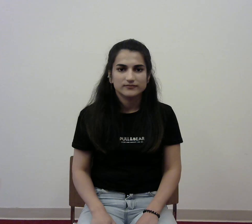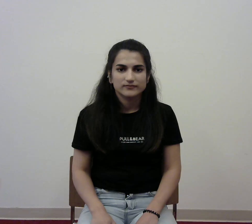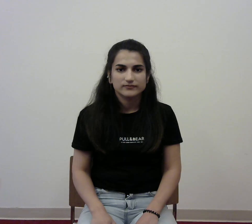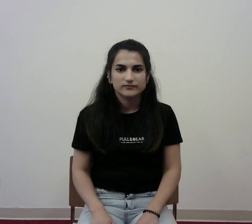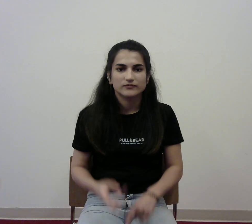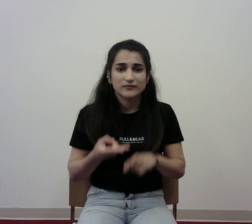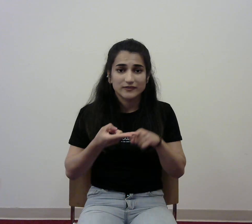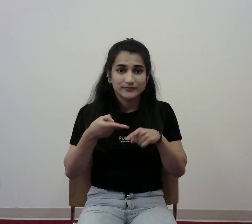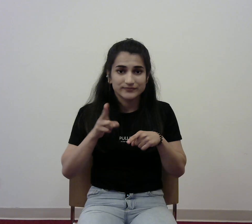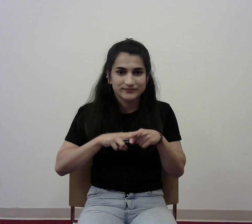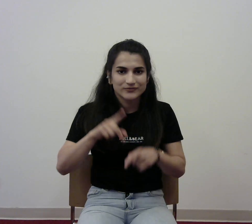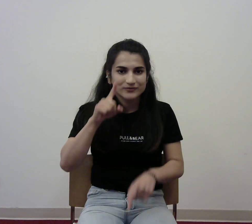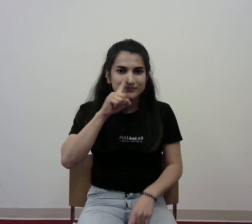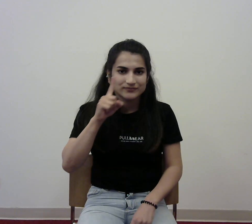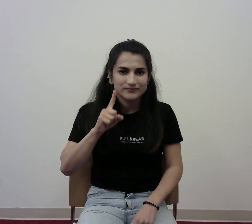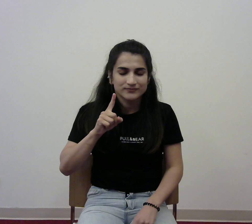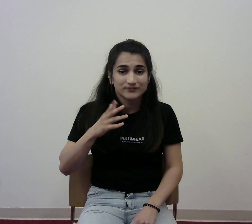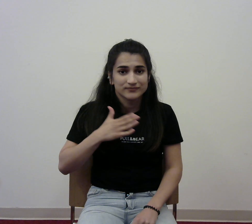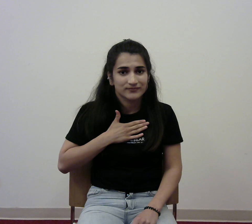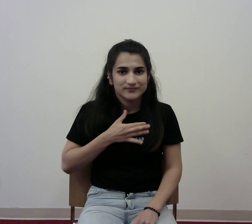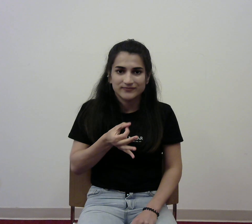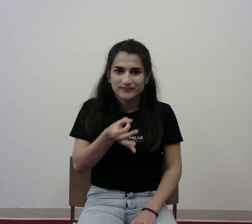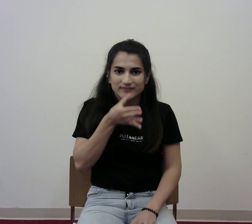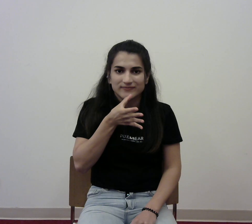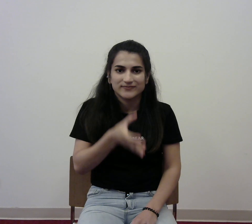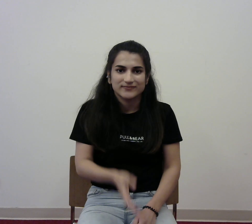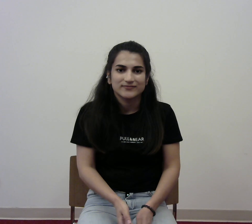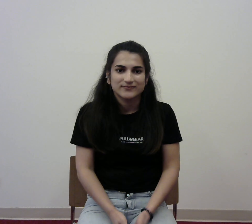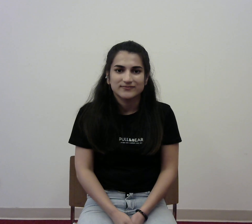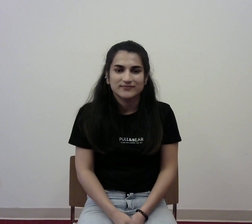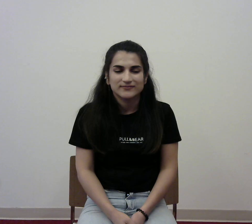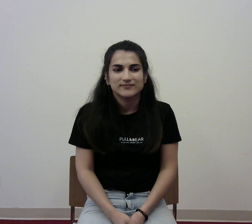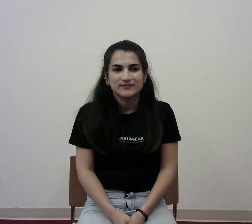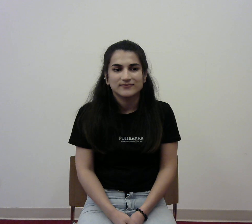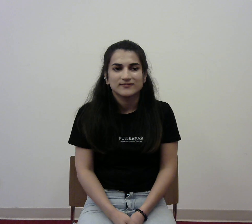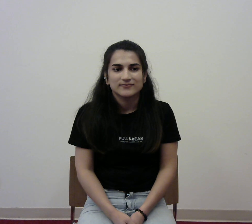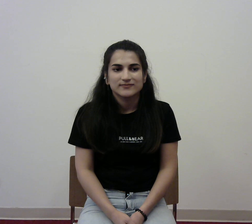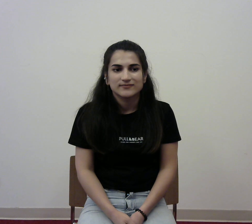Bu ətir mənim xoşuma gəlir